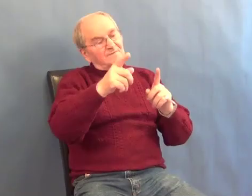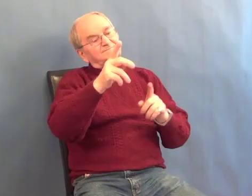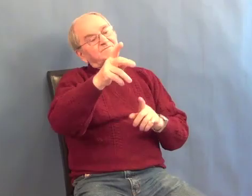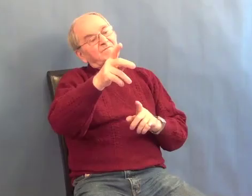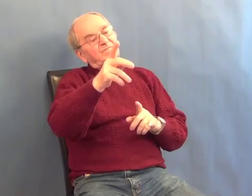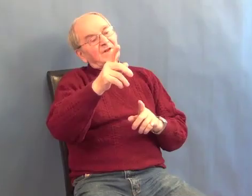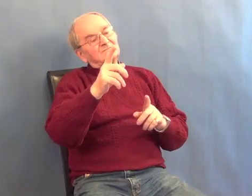Uwaga.